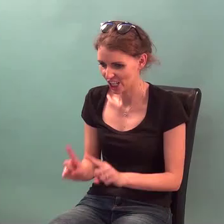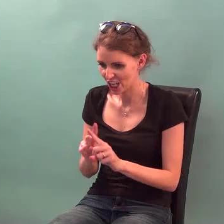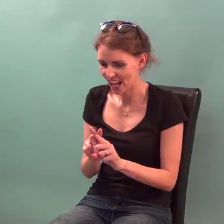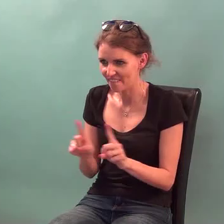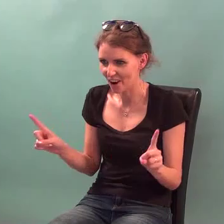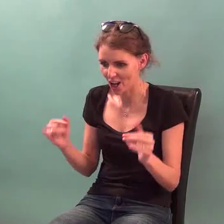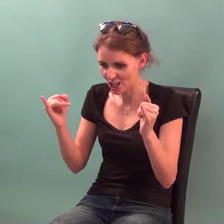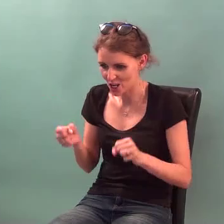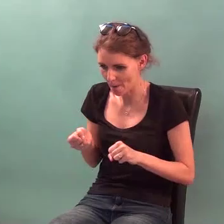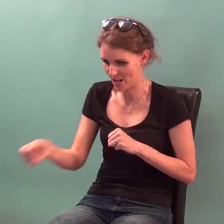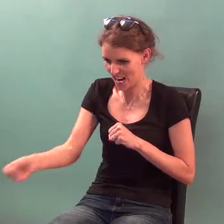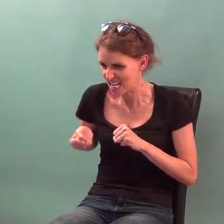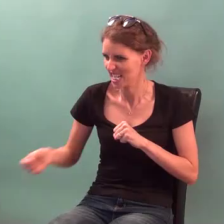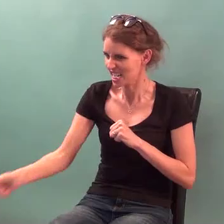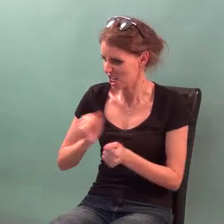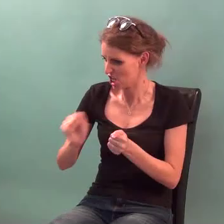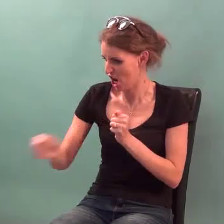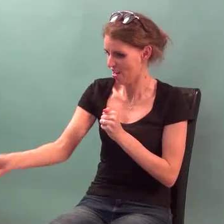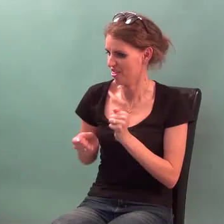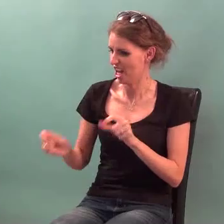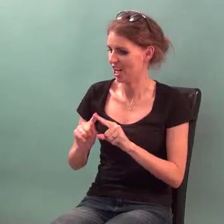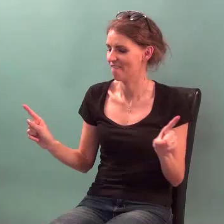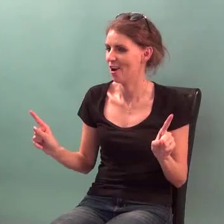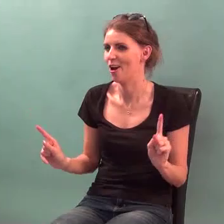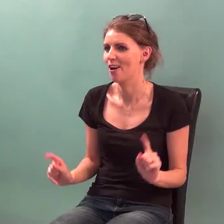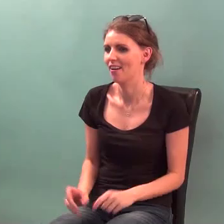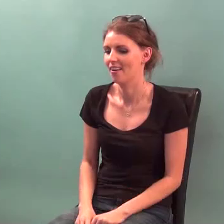Nie wolno piłować krzesła, bo nie wolno go niszczyć.